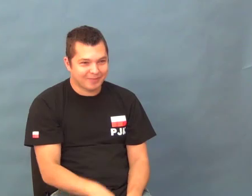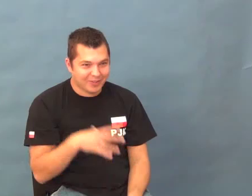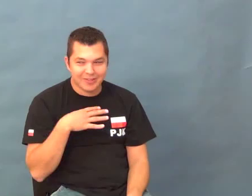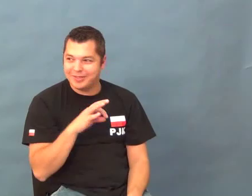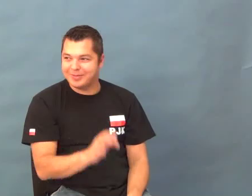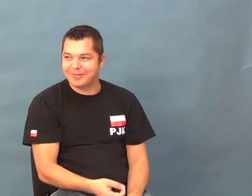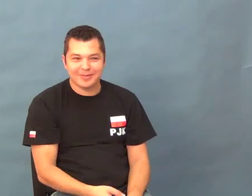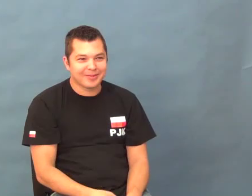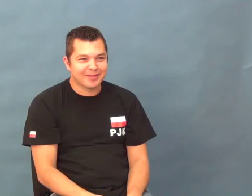Masz wolne, dobrze.